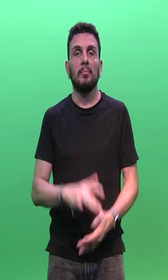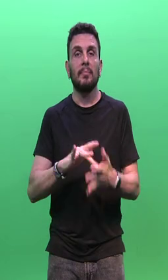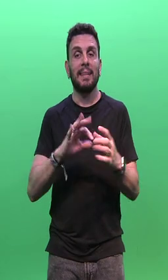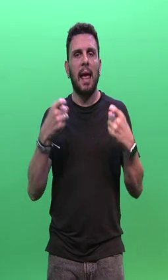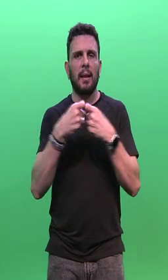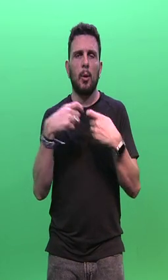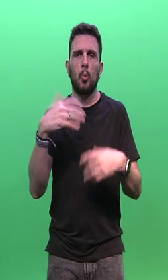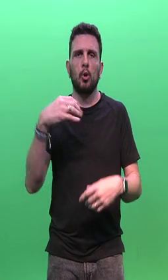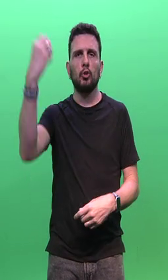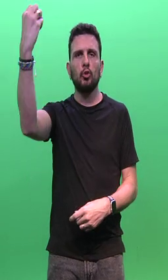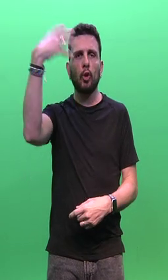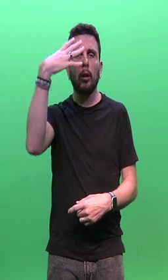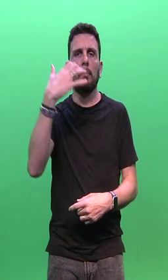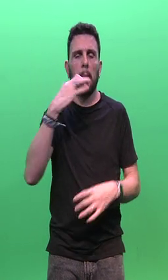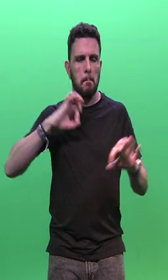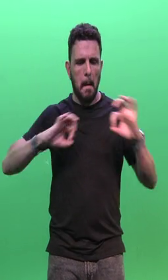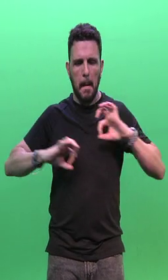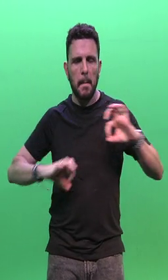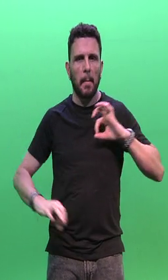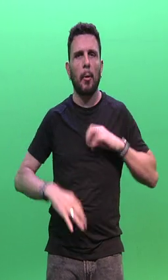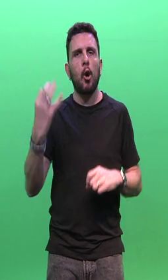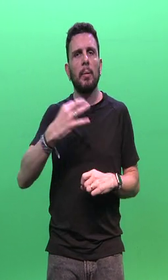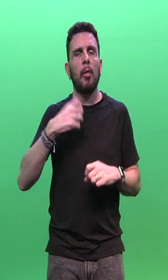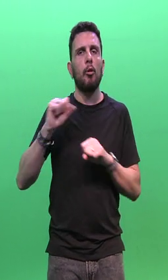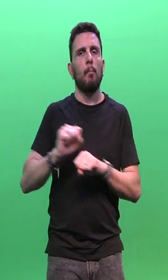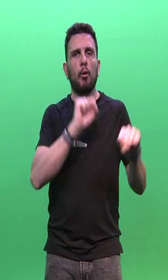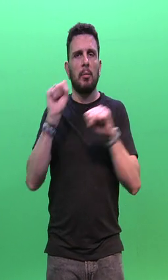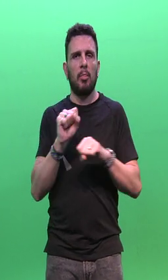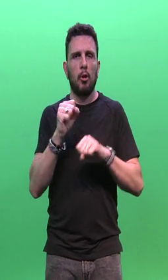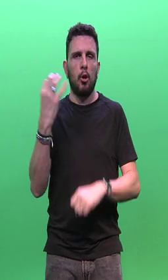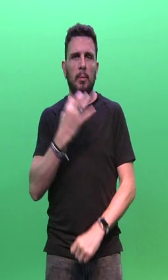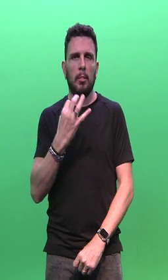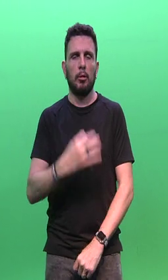Tinc al·lèrgia al sol, em surten taques per tot el cos, m'he de posar protecció.